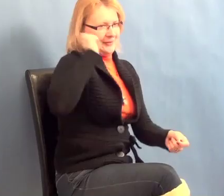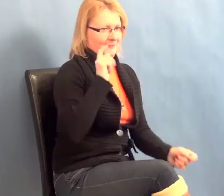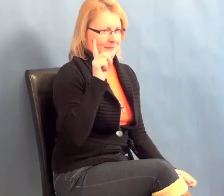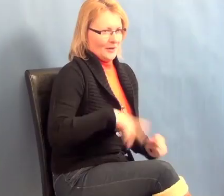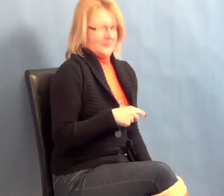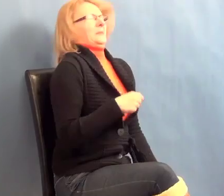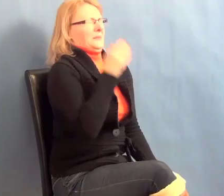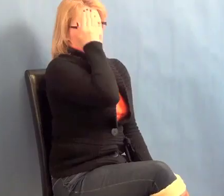Policjant dostał w oko, odsunął się.